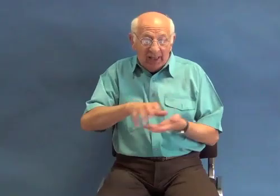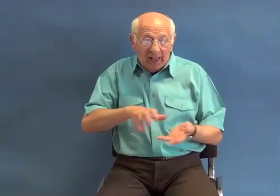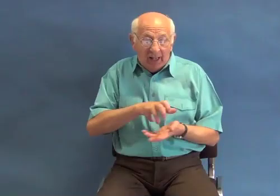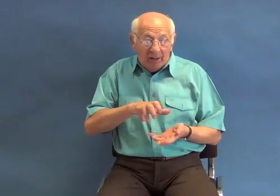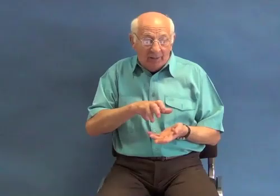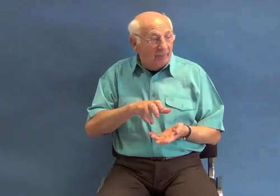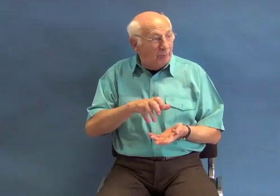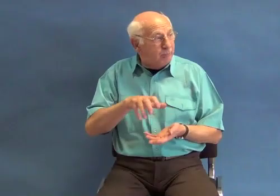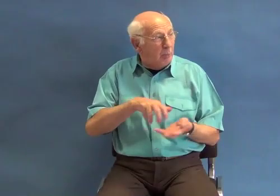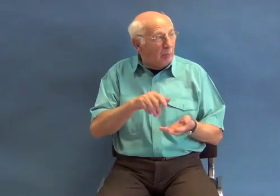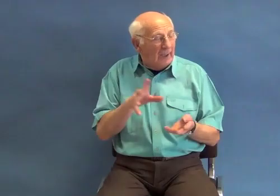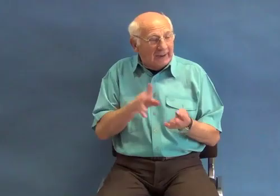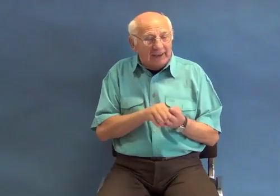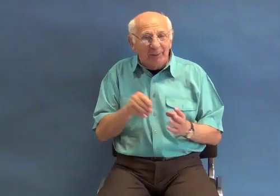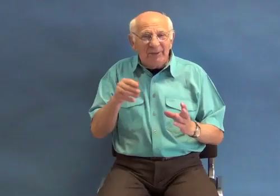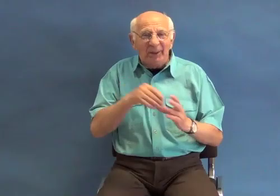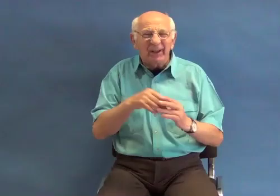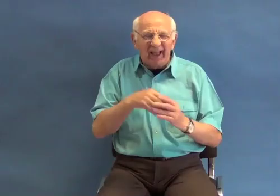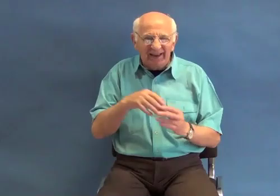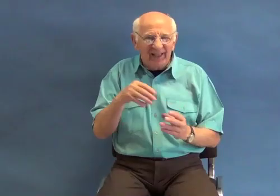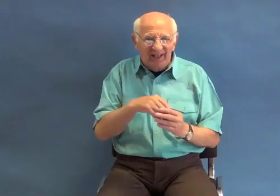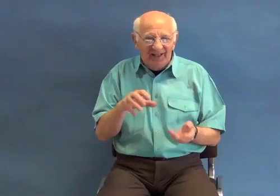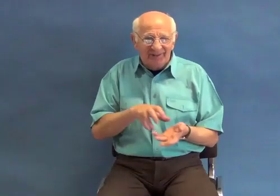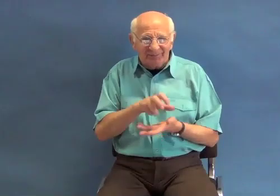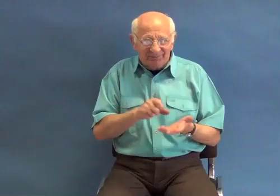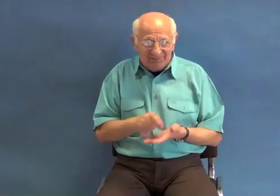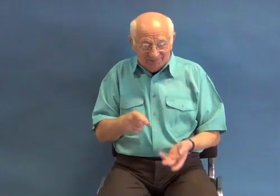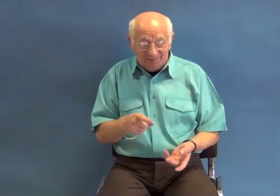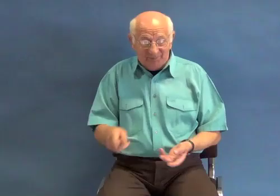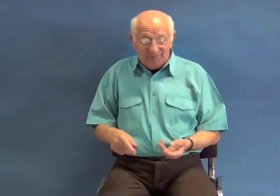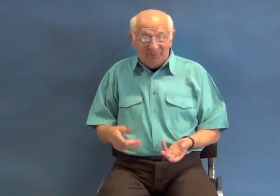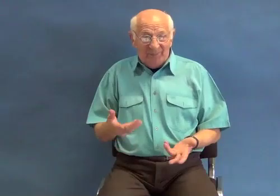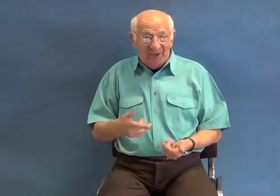Bułka, razem z czymś w środku, taka zapiekanka.